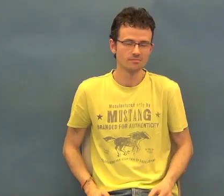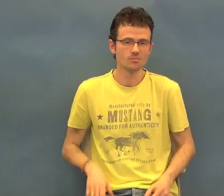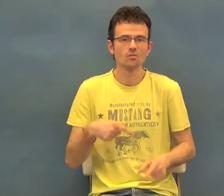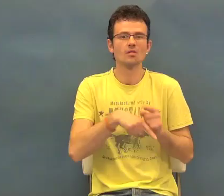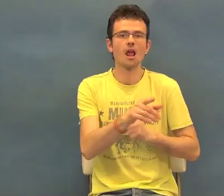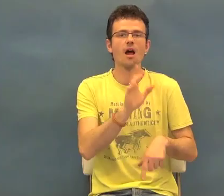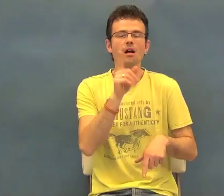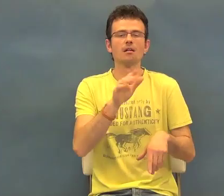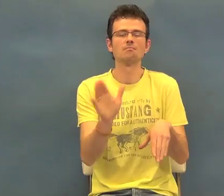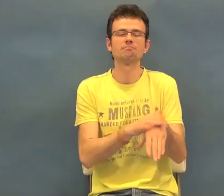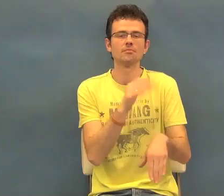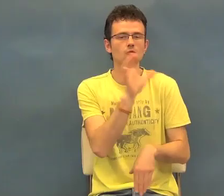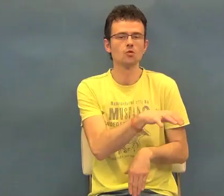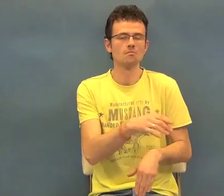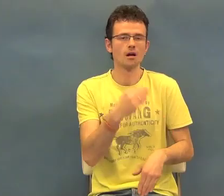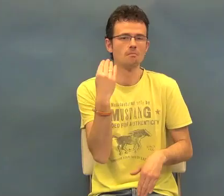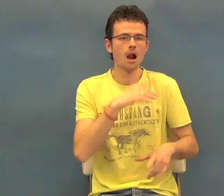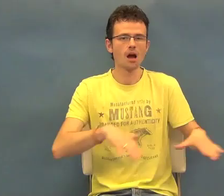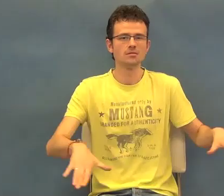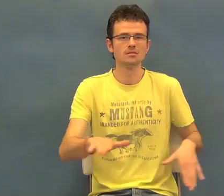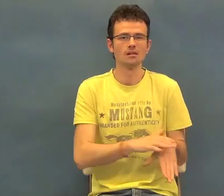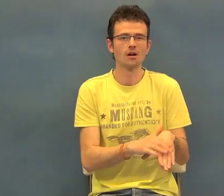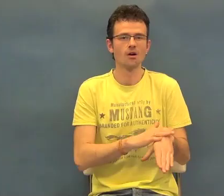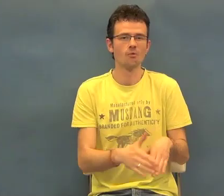Plaża dla nudystów.